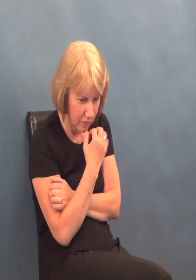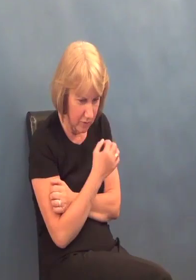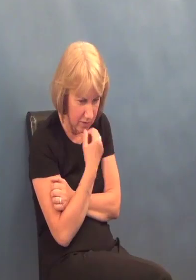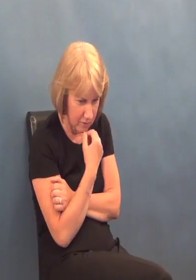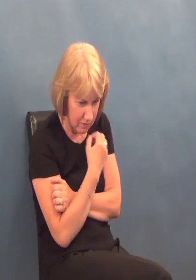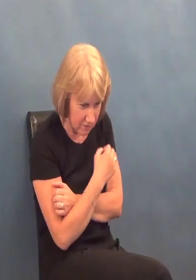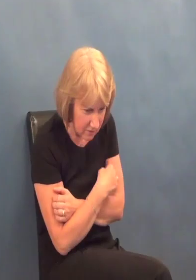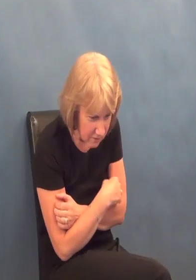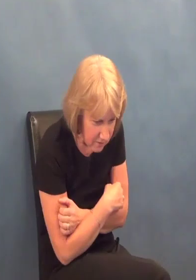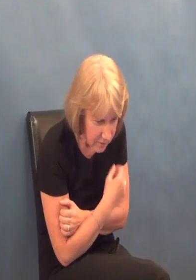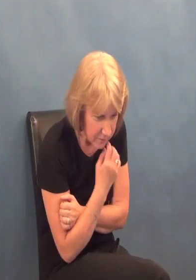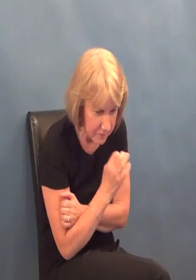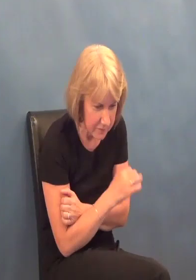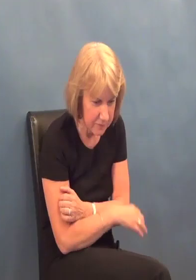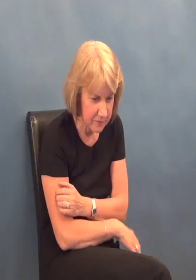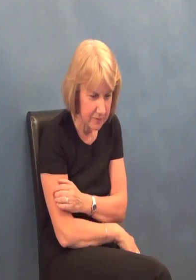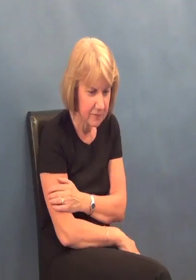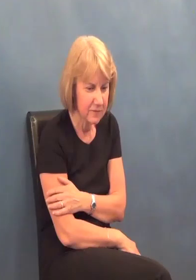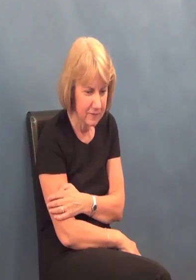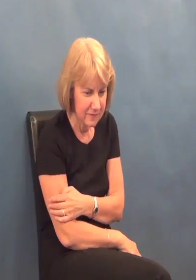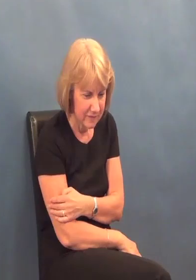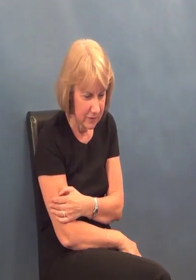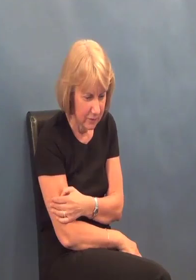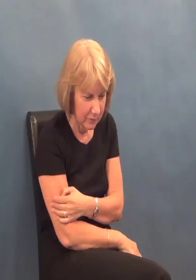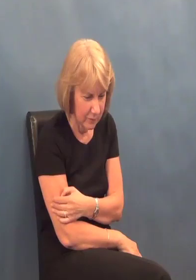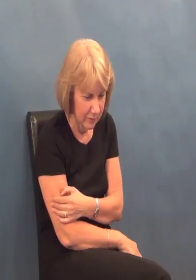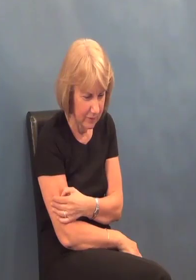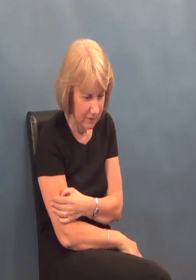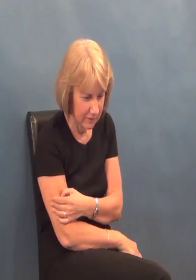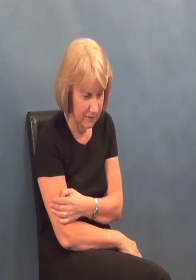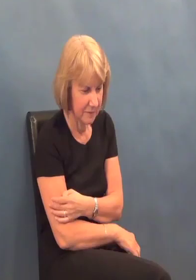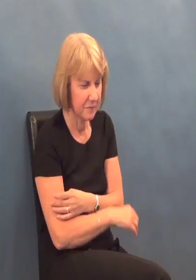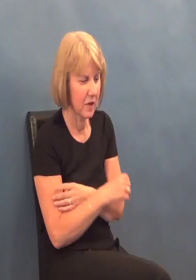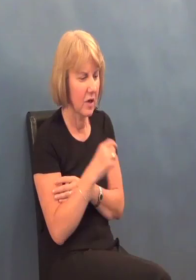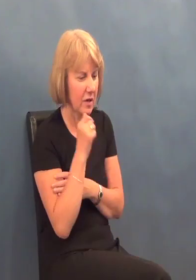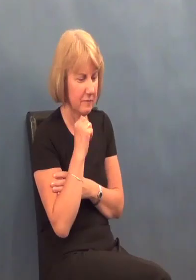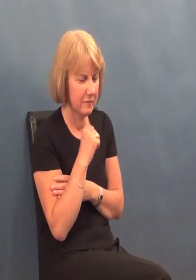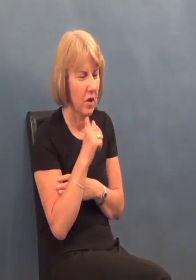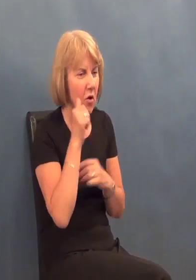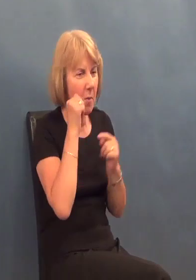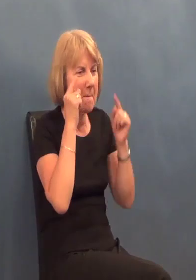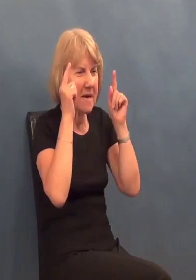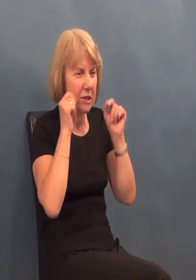To jabłko? Wygląda mi to na jabłko. Tak, zgadza się.